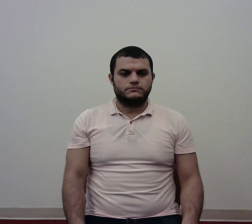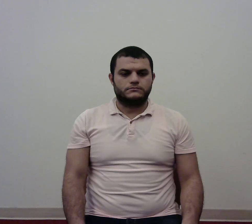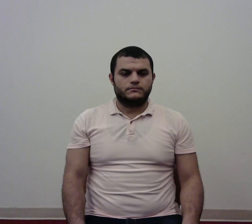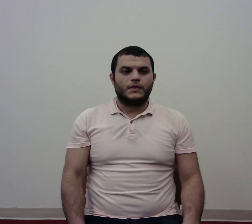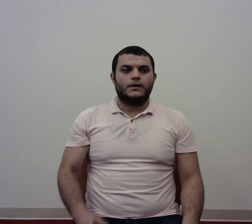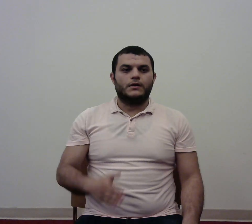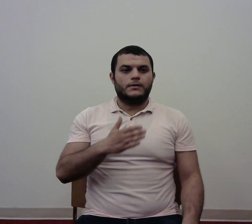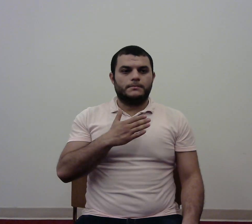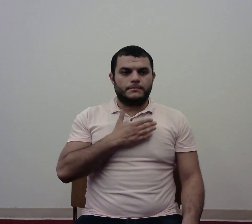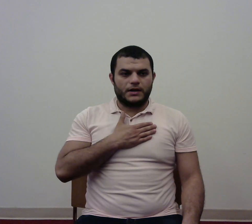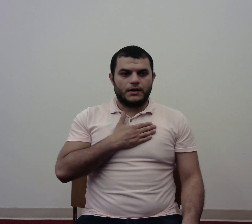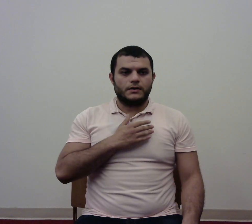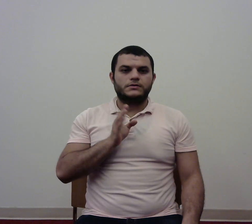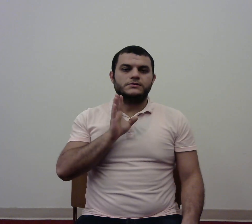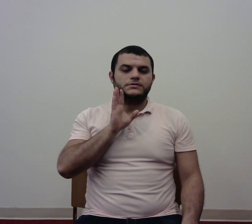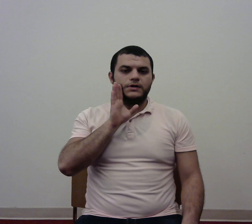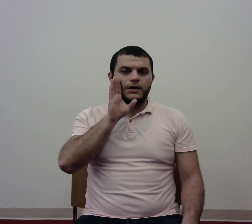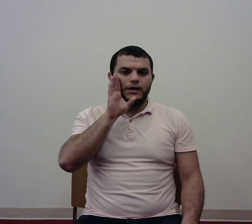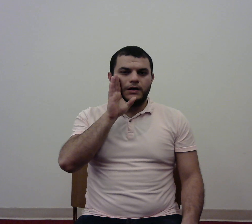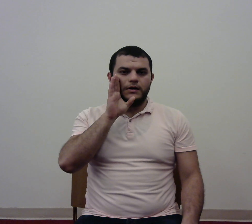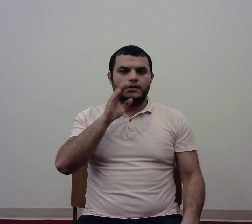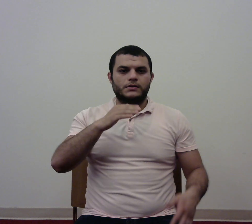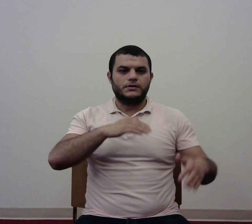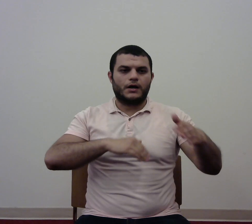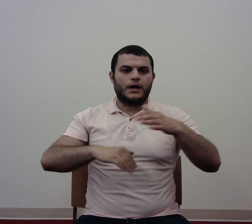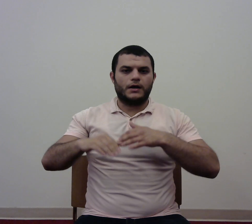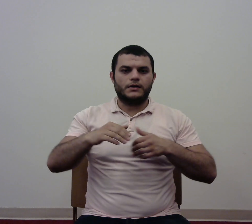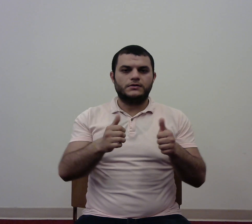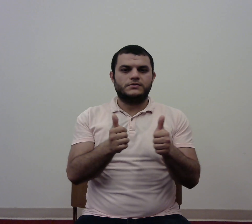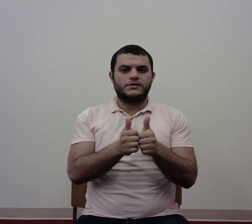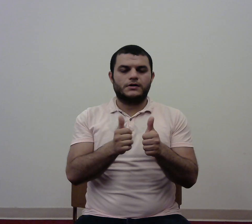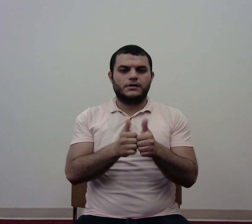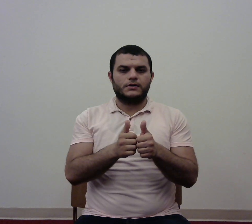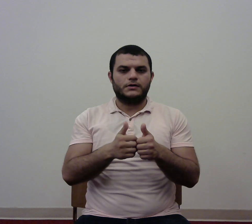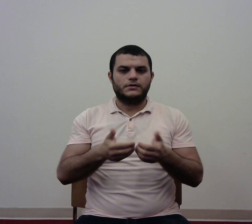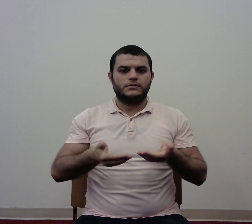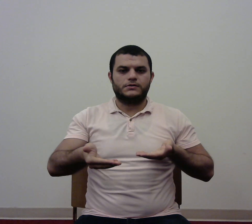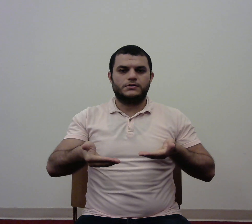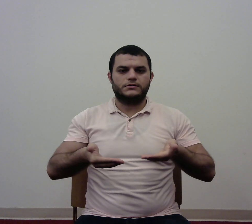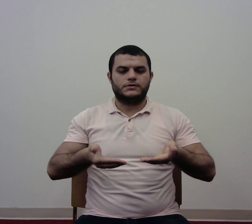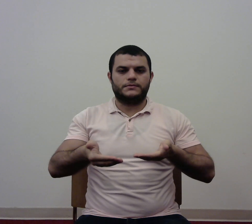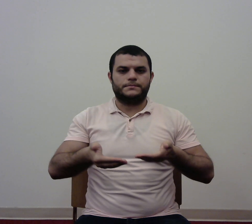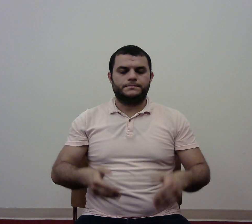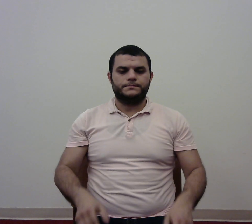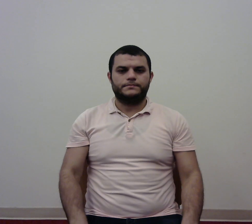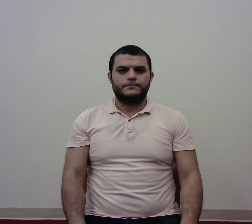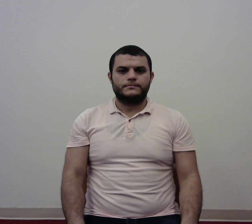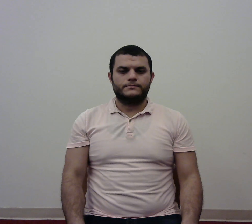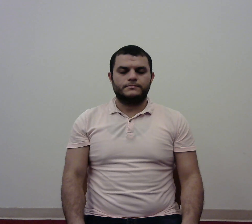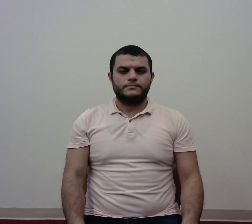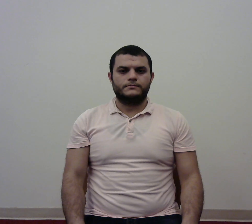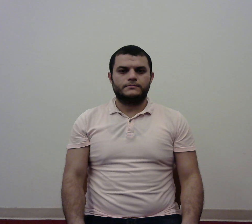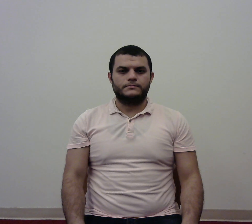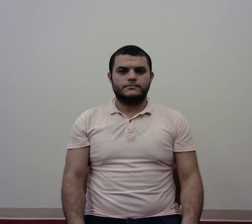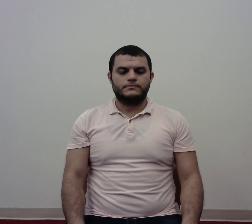Mən səhərlər dənizin kənarında gəzirəm